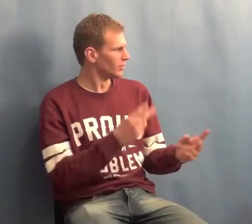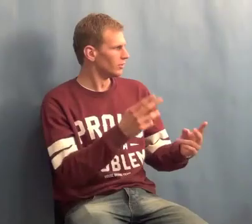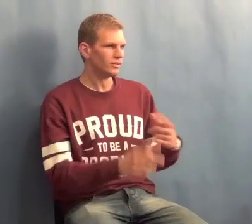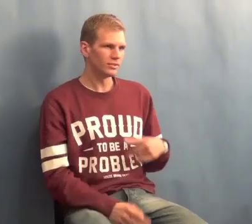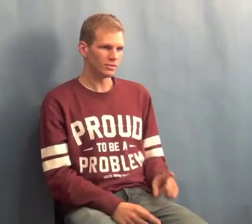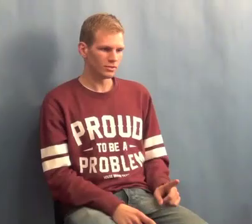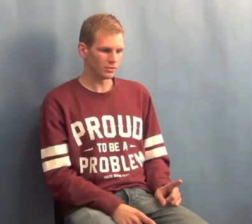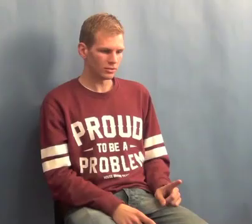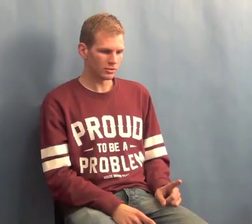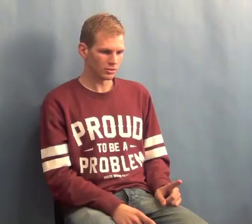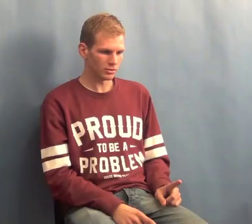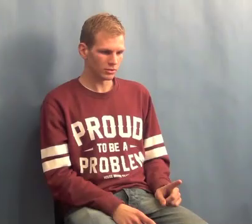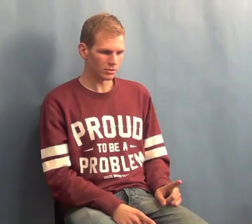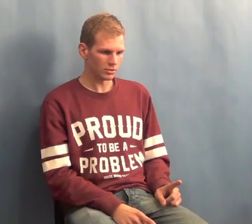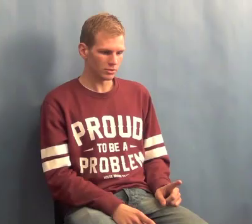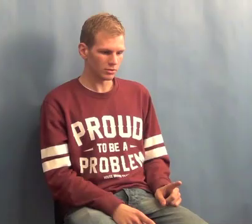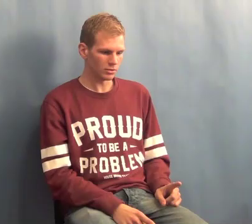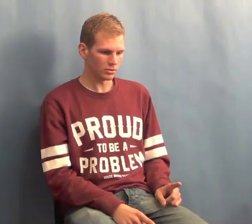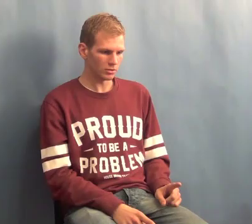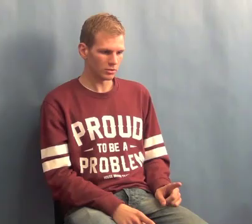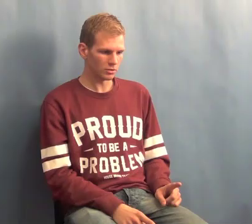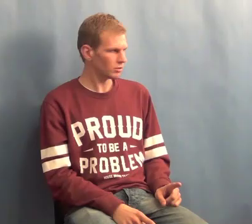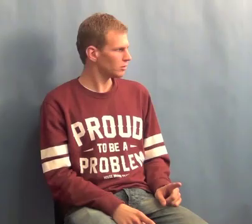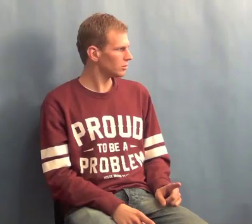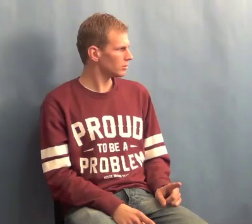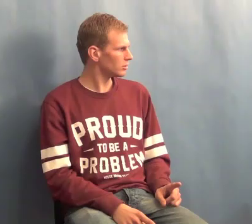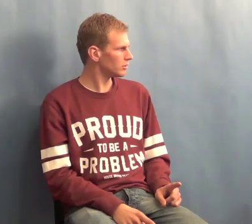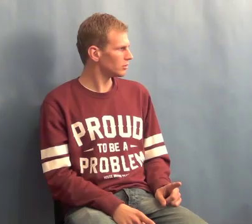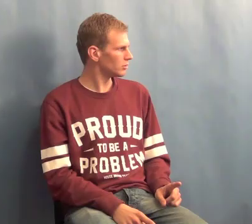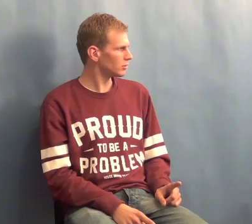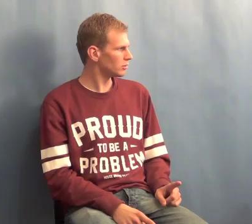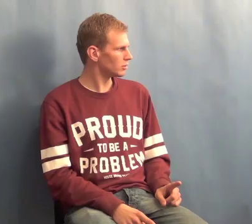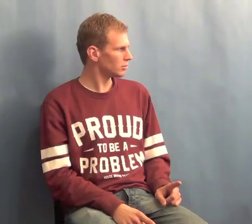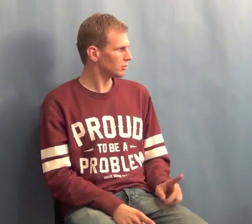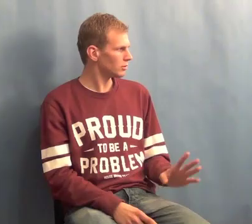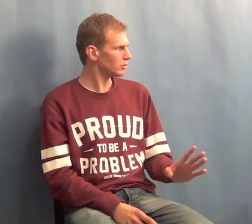Poczekaj.